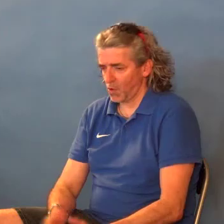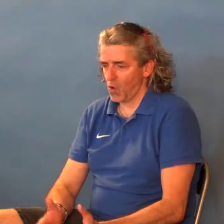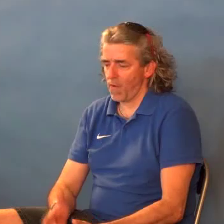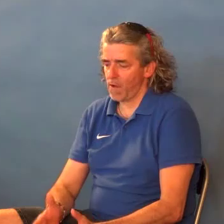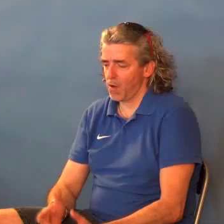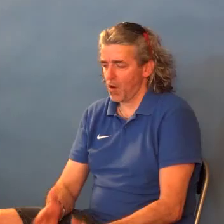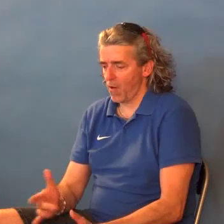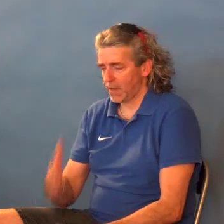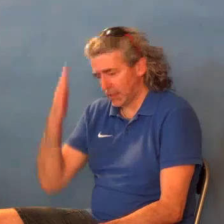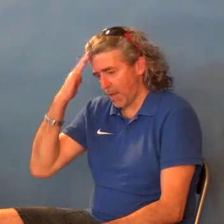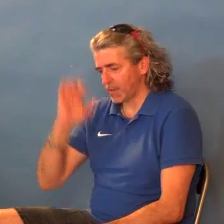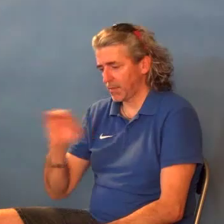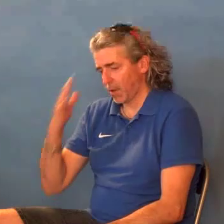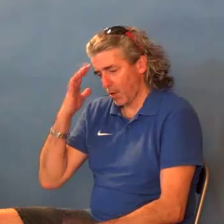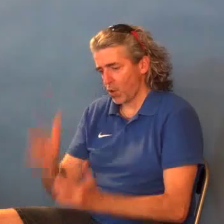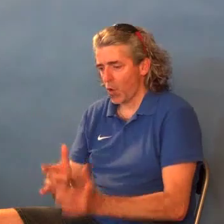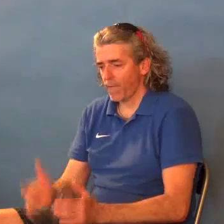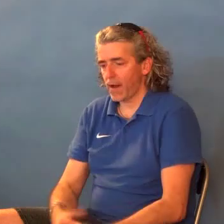Specjalny kask dla rowerzysty.